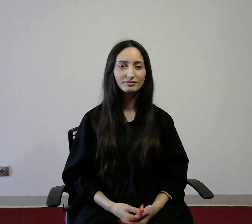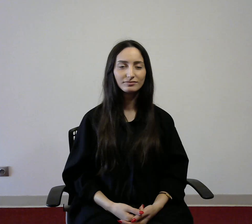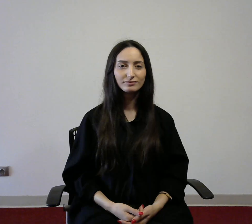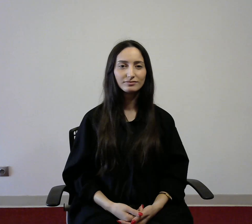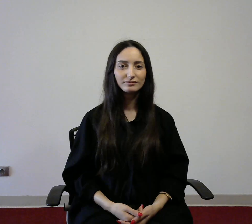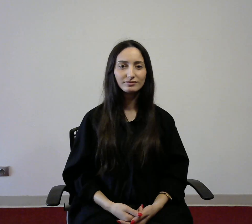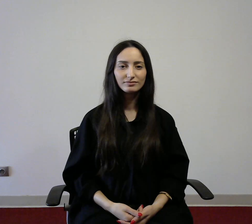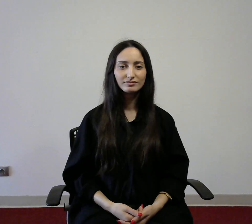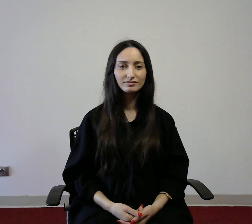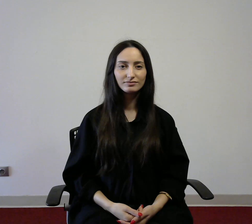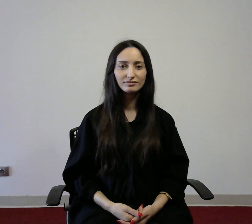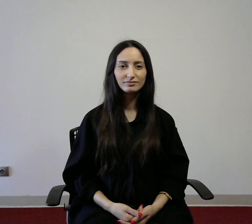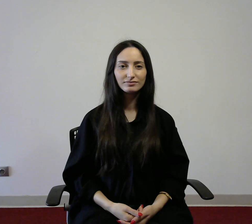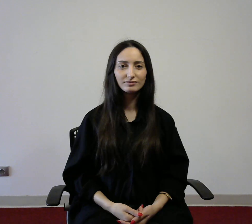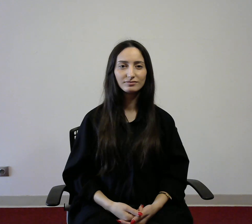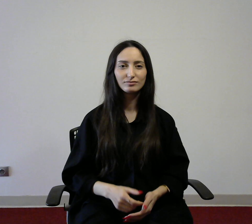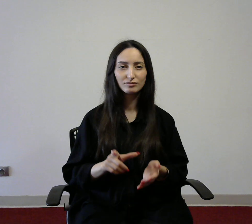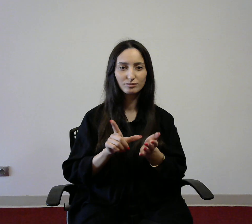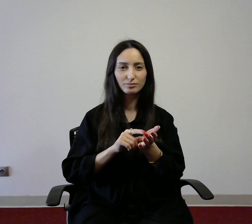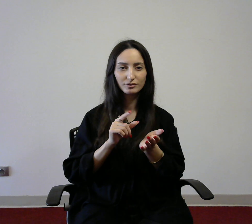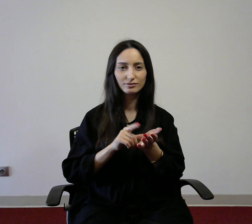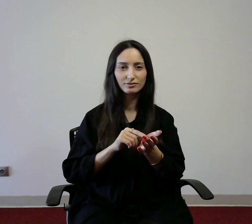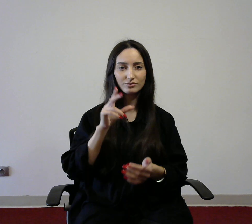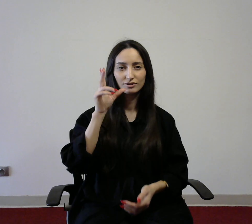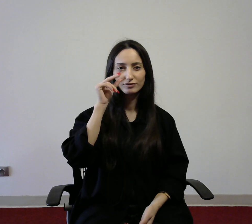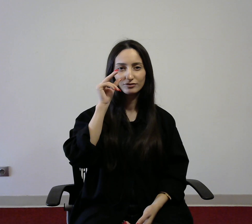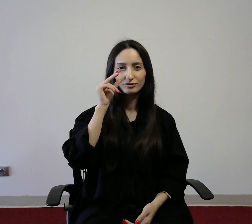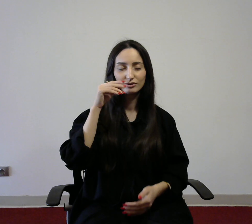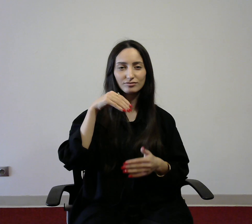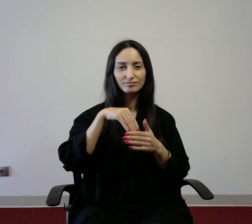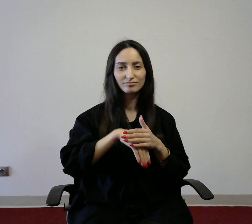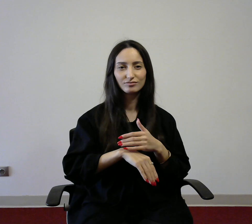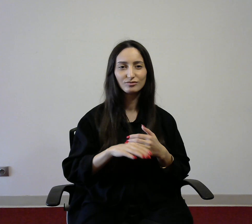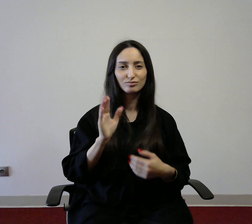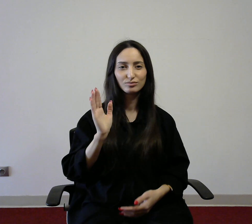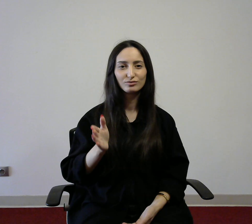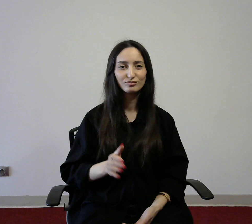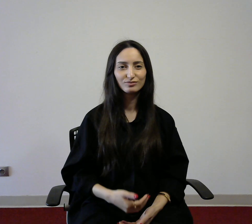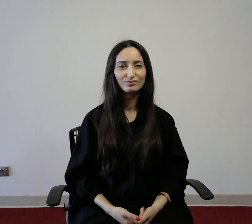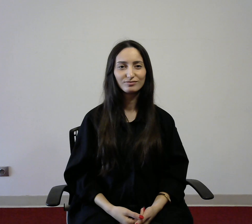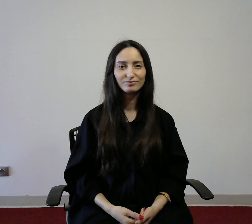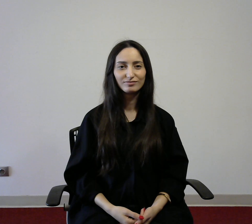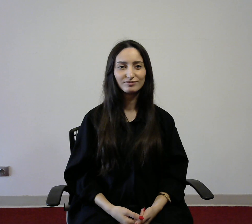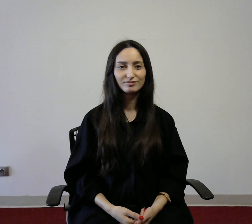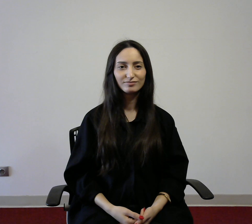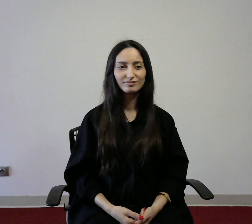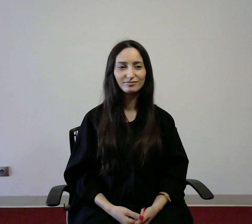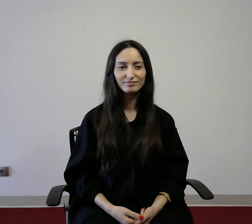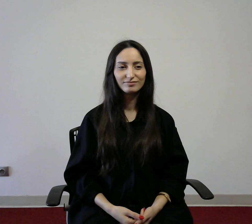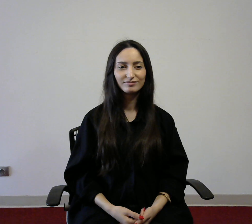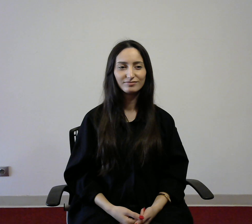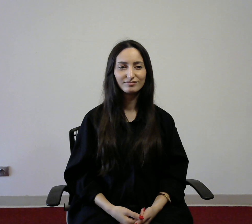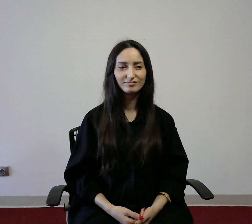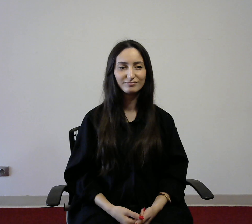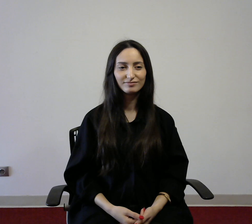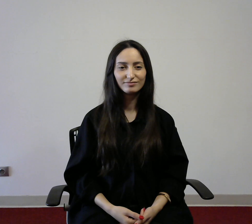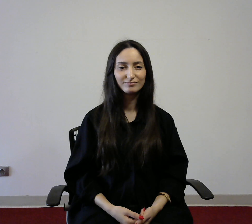Pensiyaya nə vaxt çıxacam?